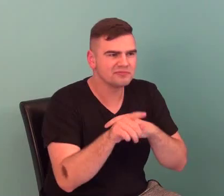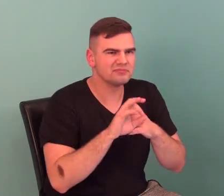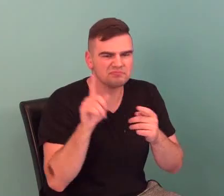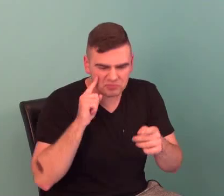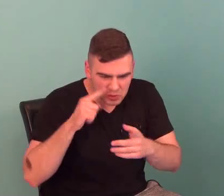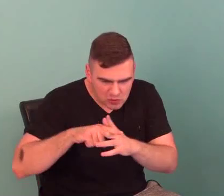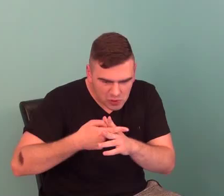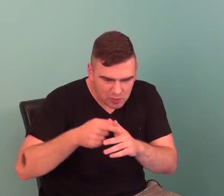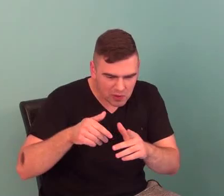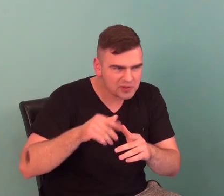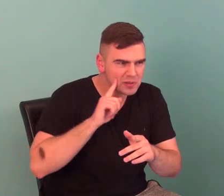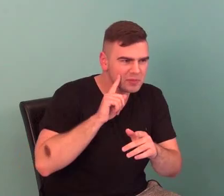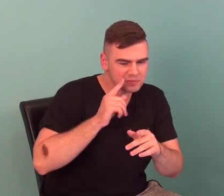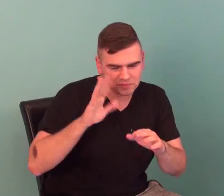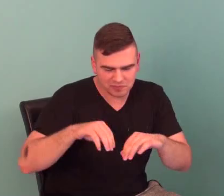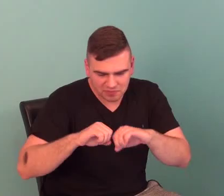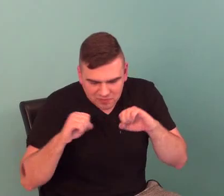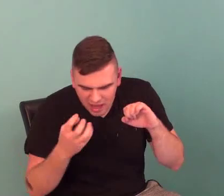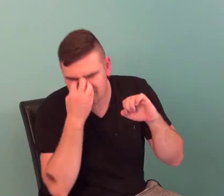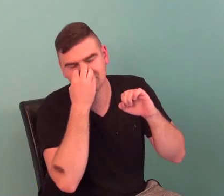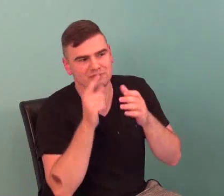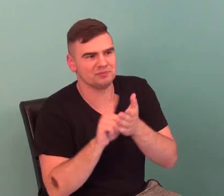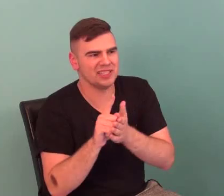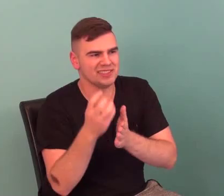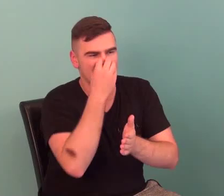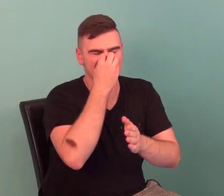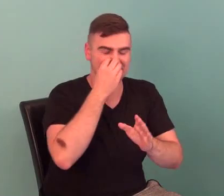Chłopak zauważa dziurę w ziemi, spogląda w nią i zostaje ugryziony przez mysz.